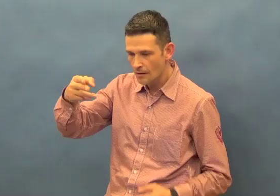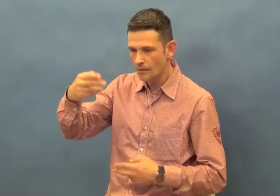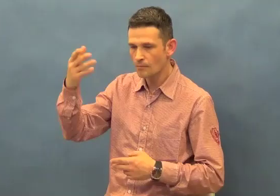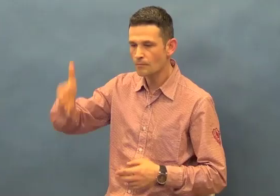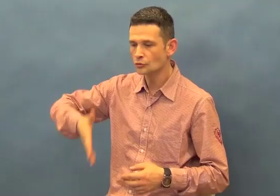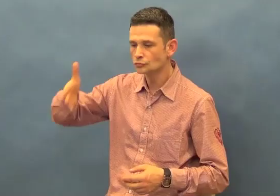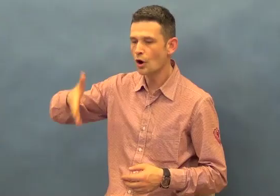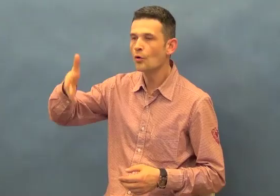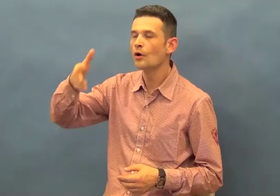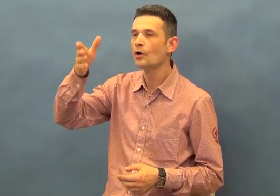Pociąg.